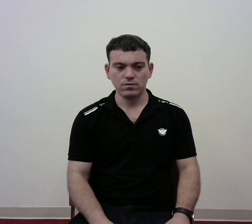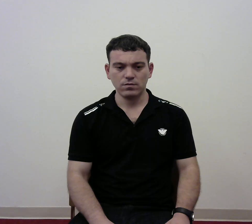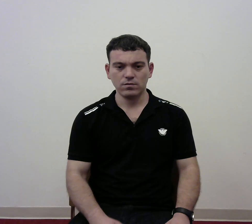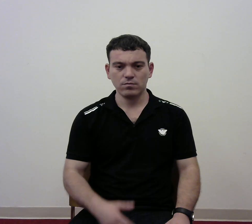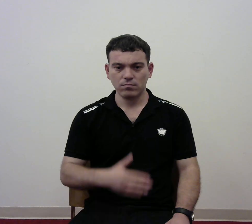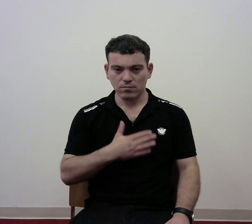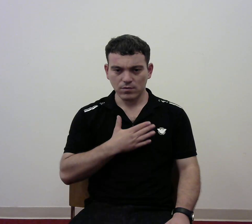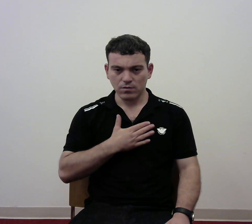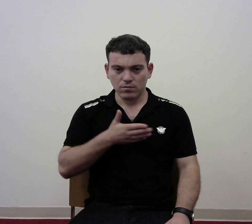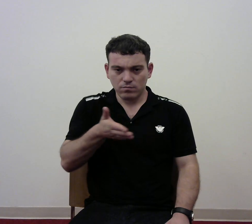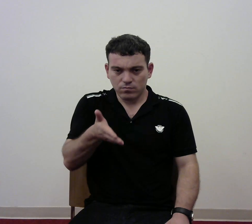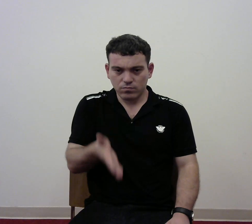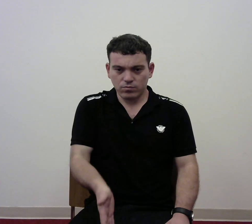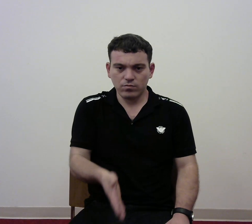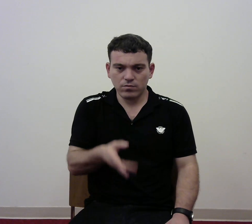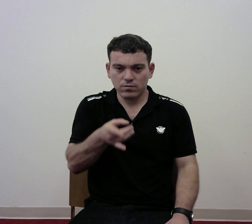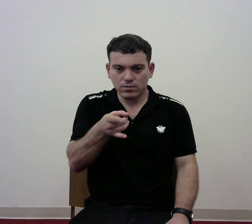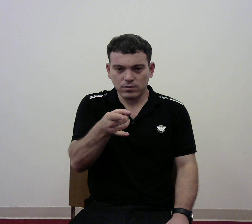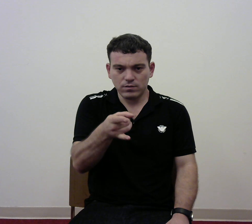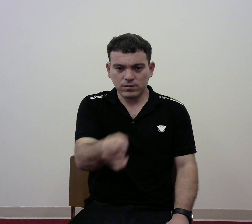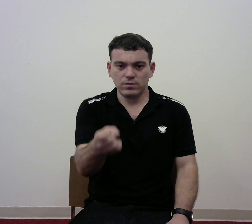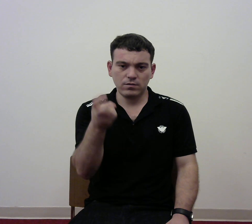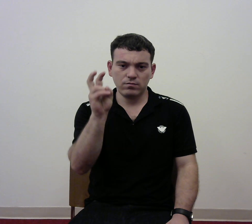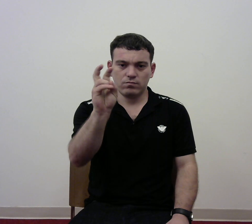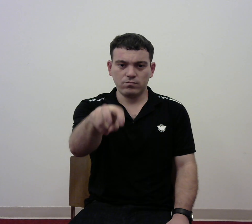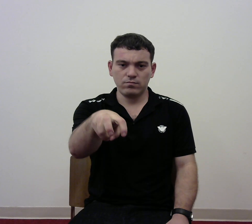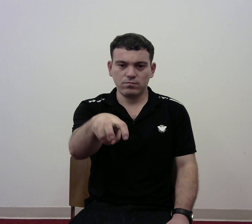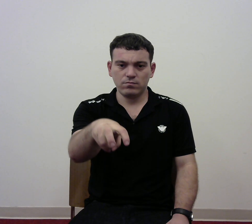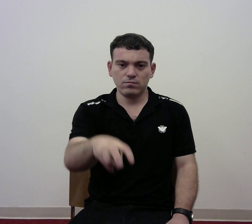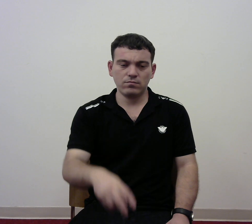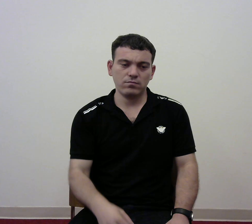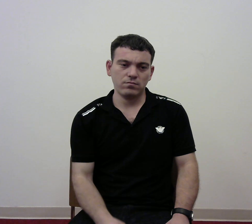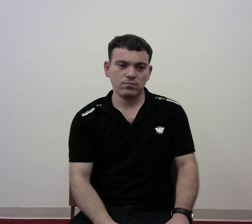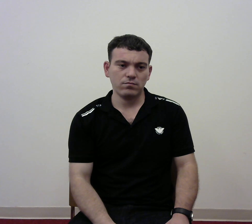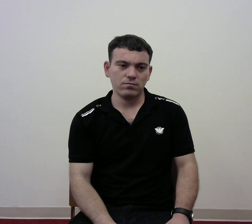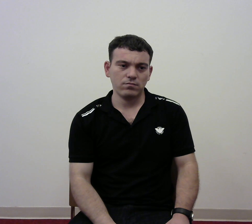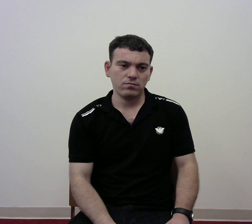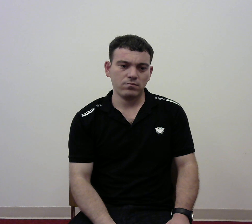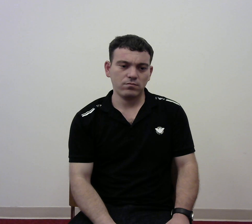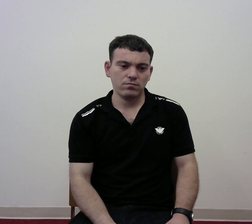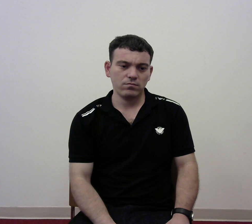Mən bura taksidə gəldim